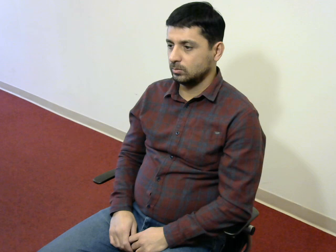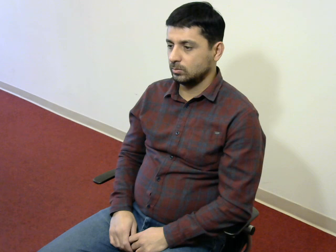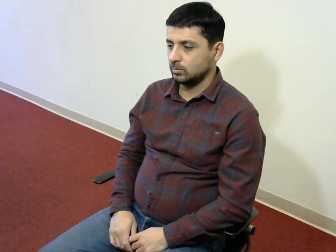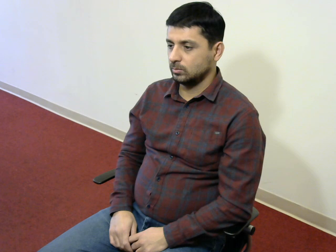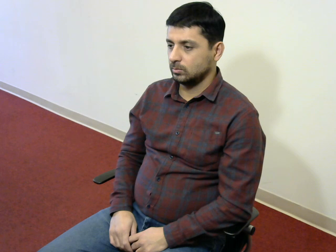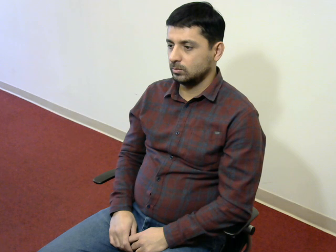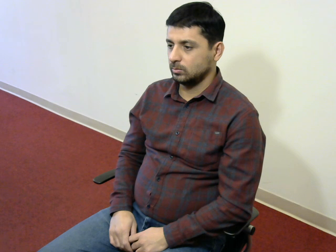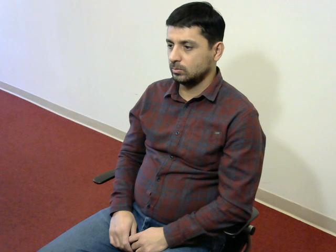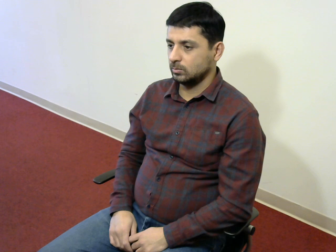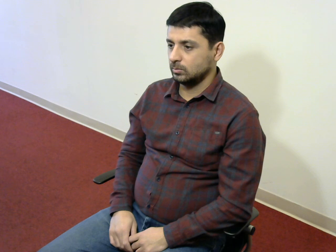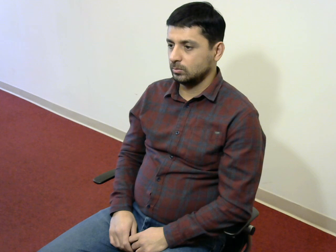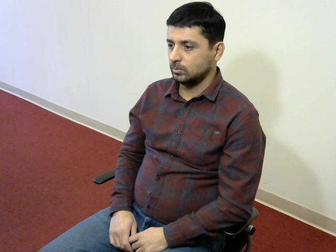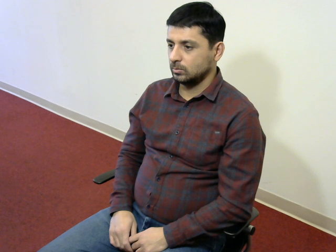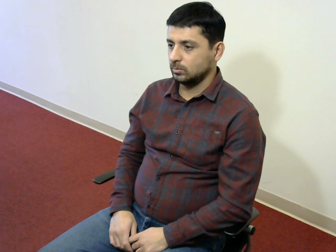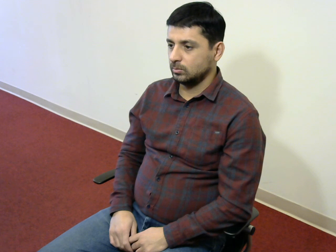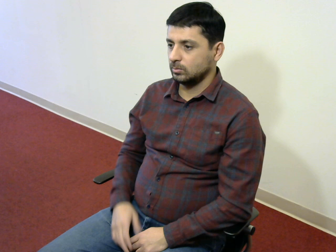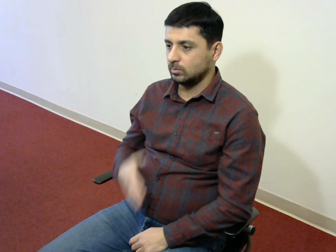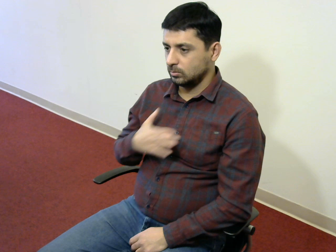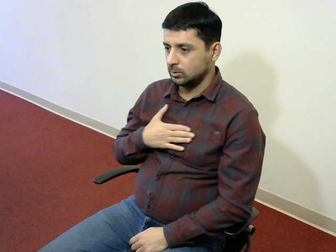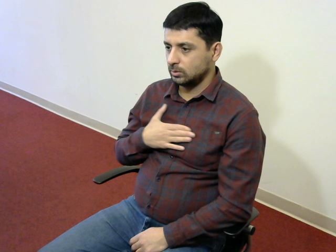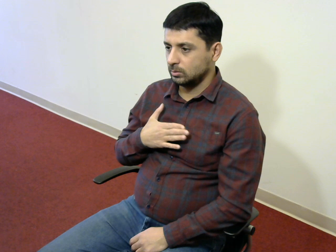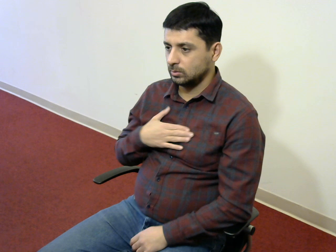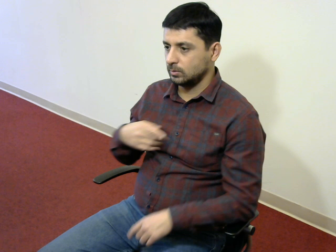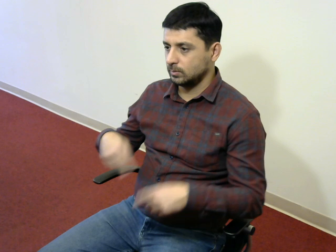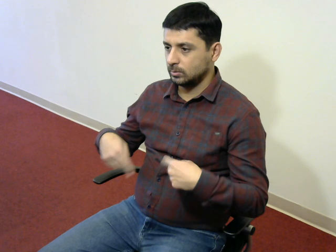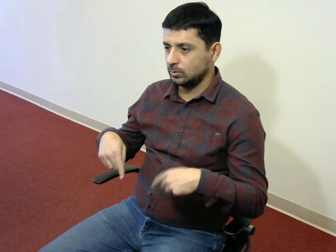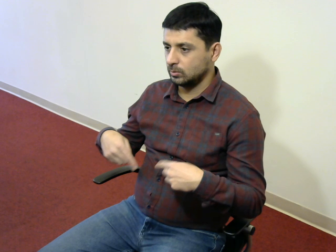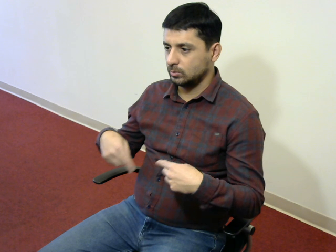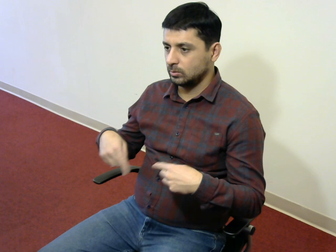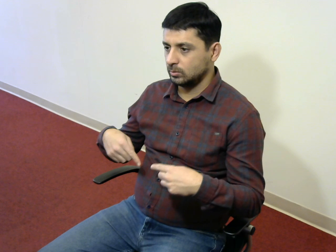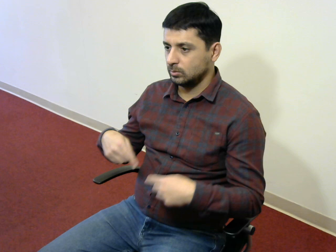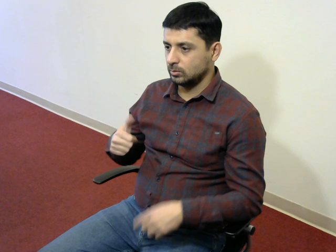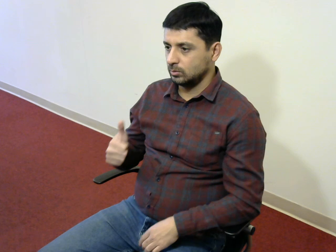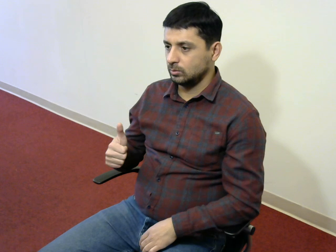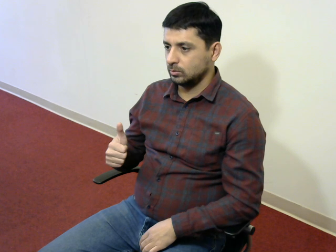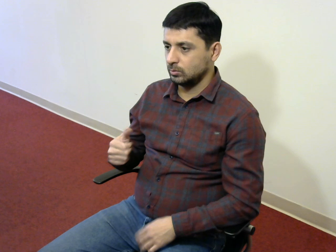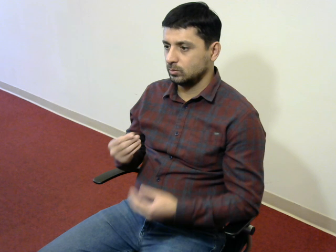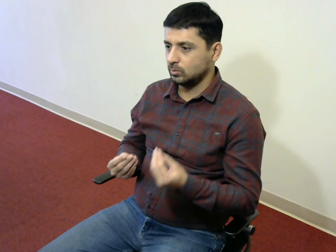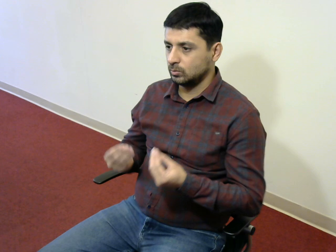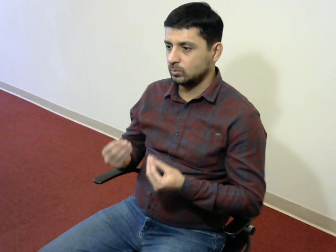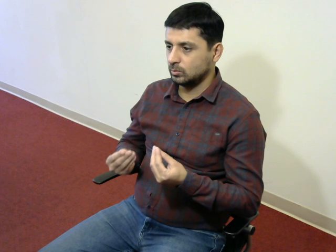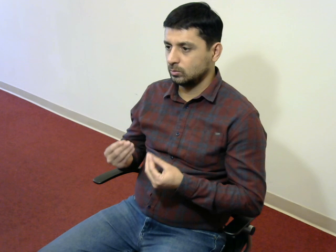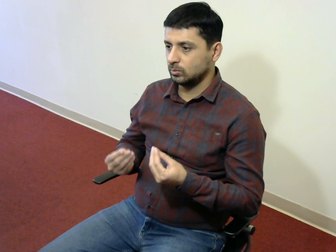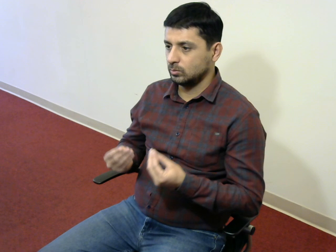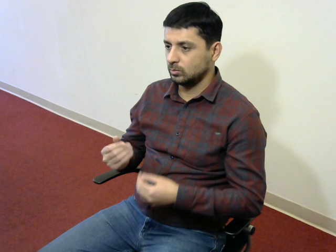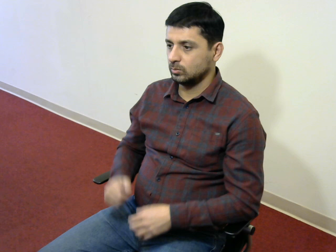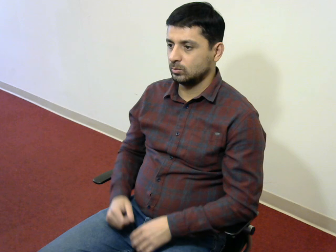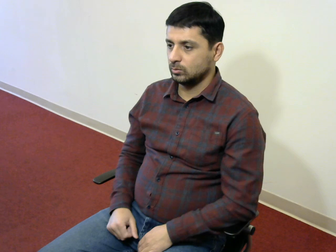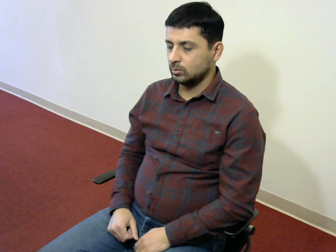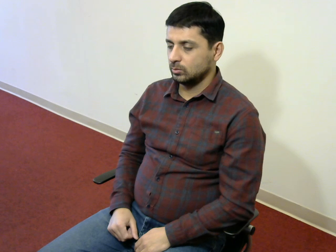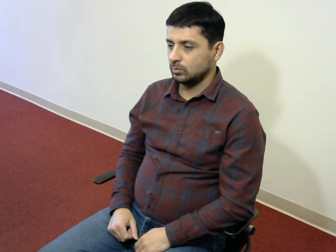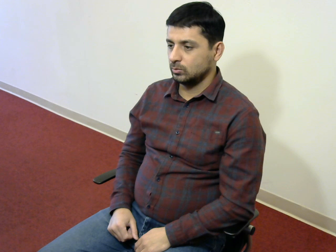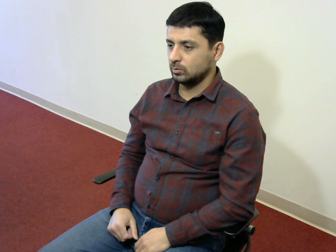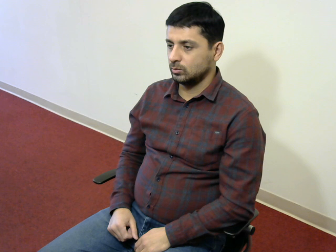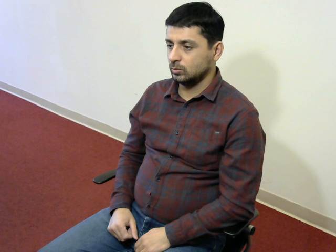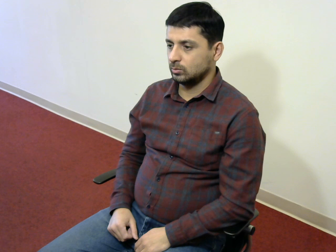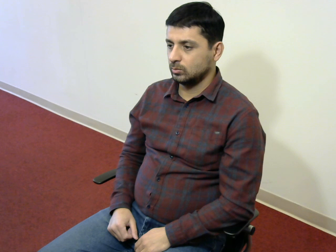Mən futbolu yaxşı oynayıram